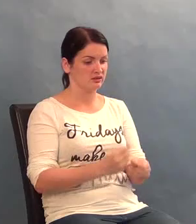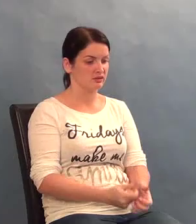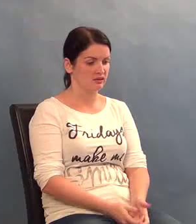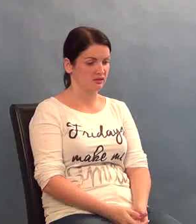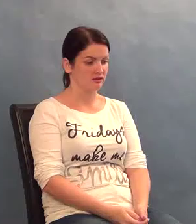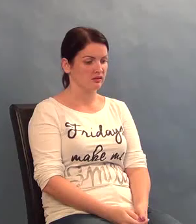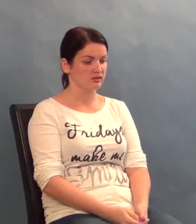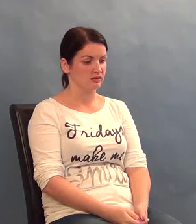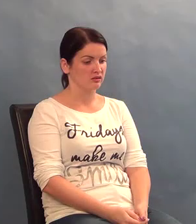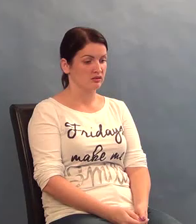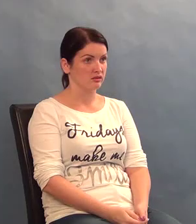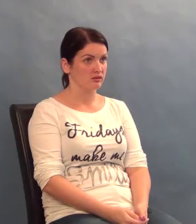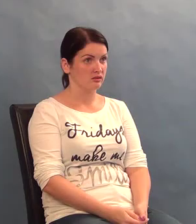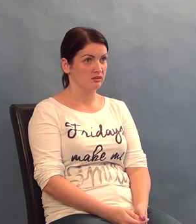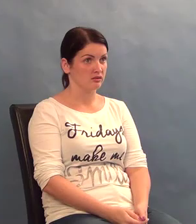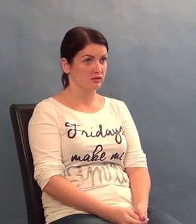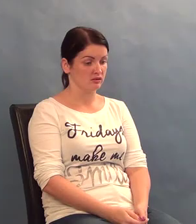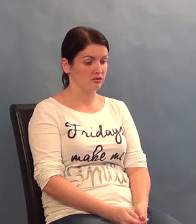Pierwszego lutego, rano?